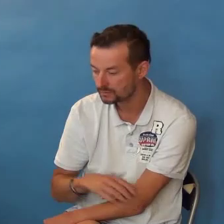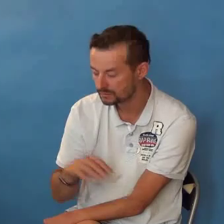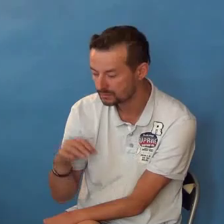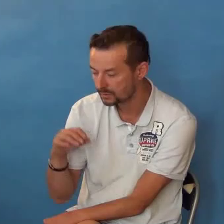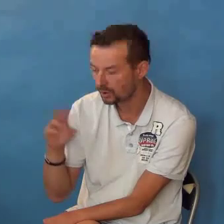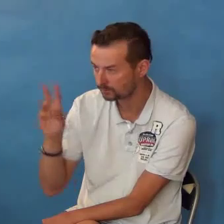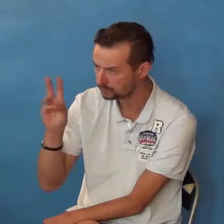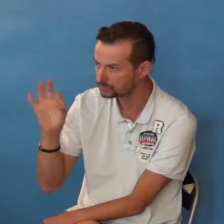Wtorek czy środa?